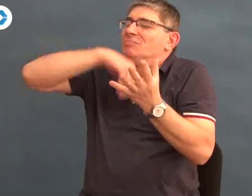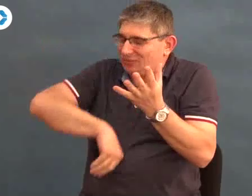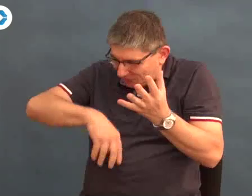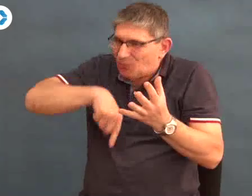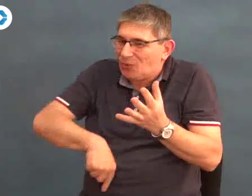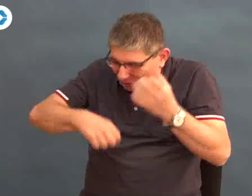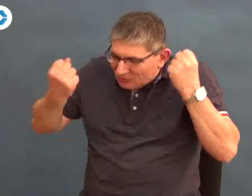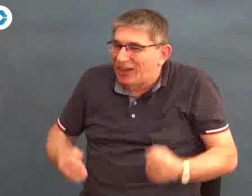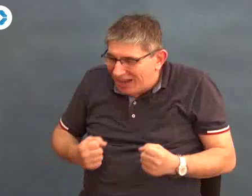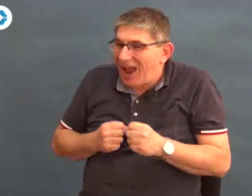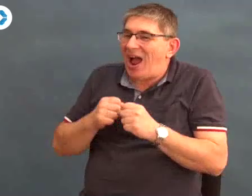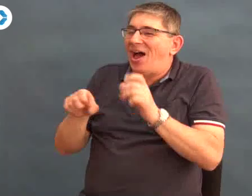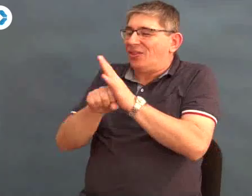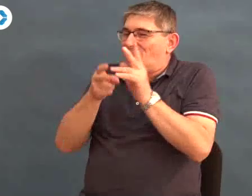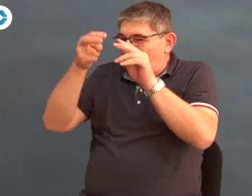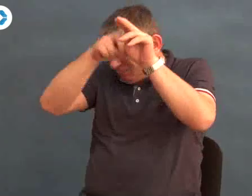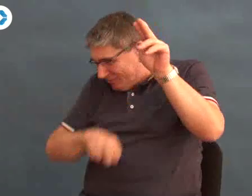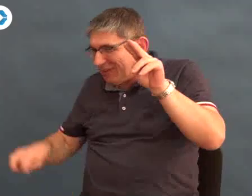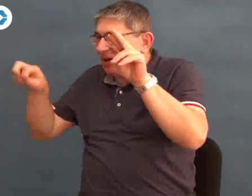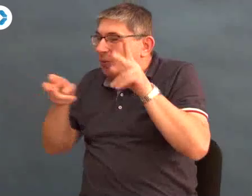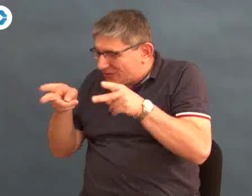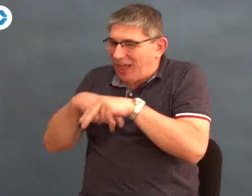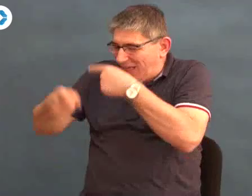Ma ciężki brzuch, wypada z rynny i turla się po ulicy.